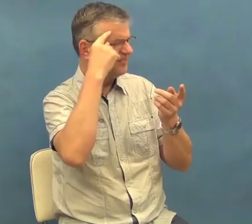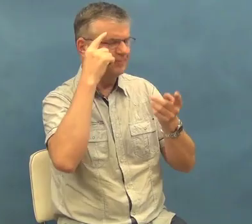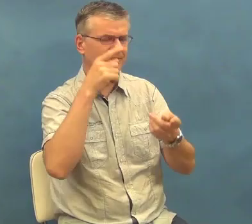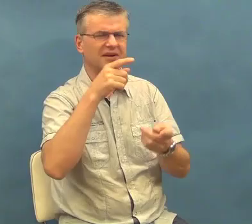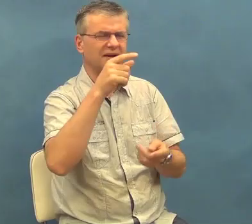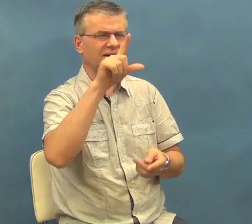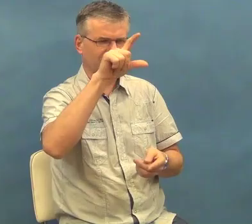Mały.